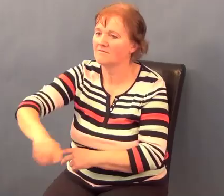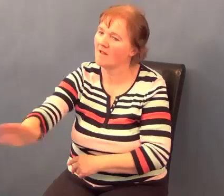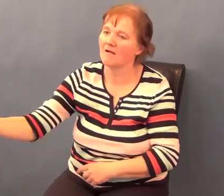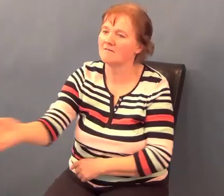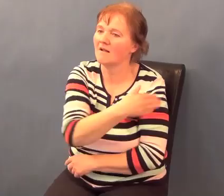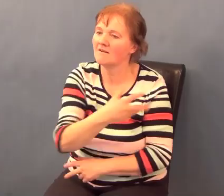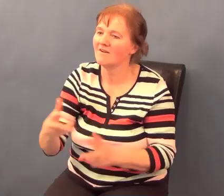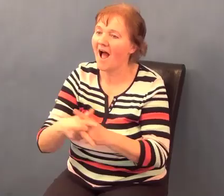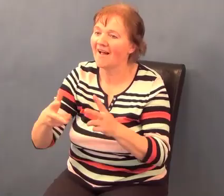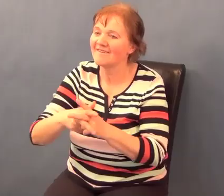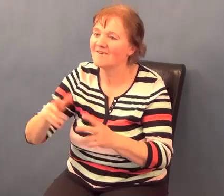Wypędzić konia.